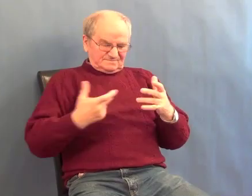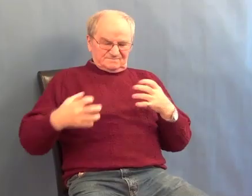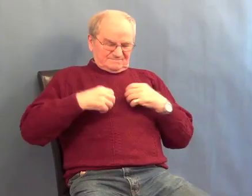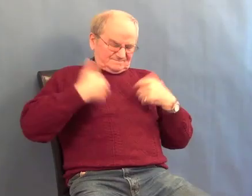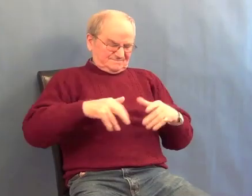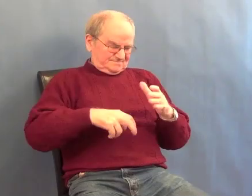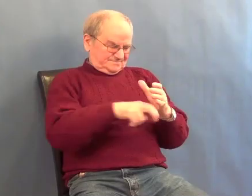Szamotał się.